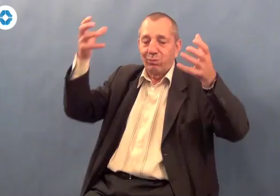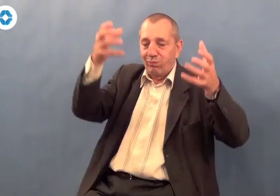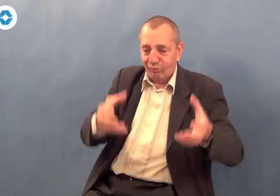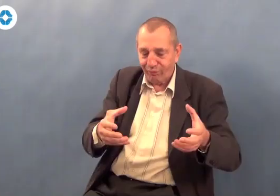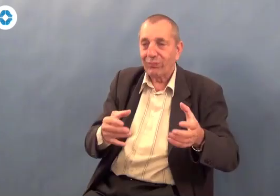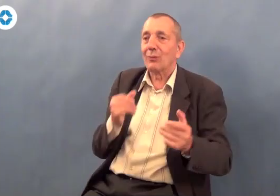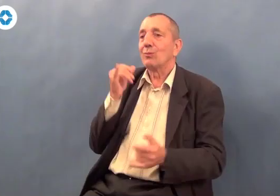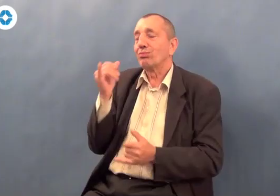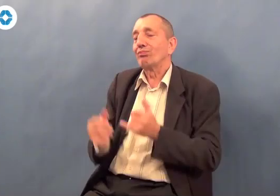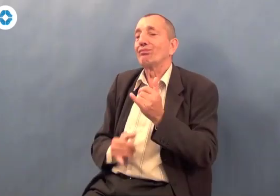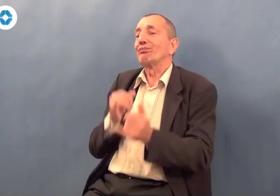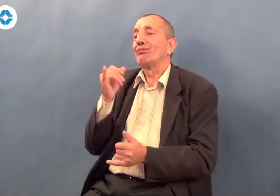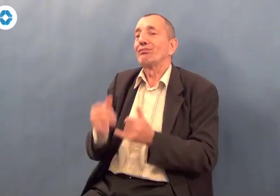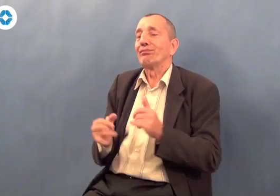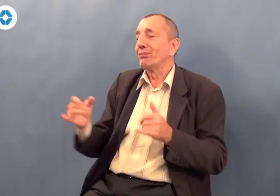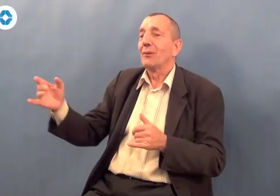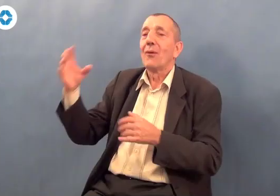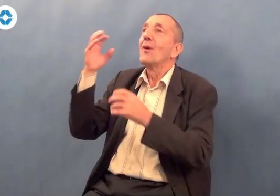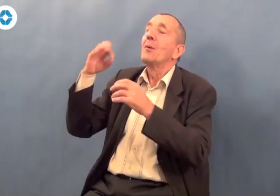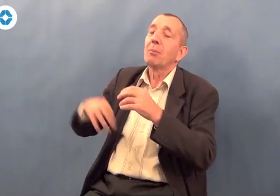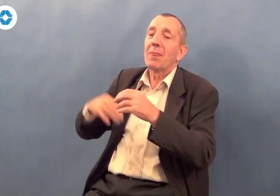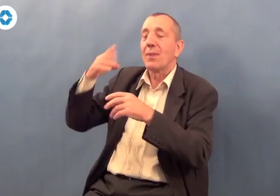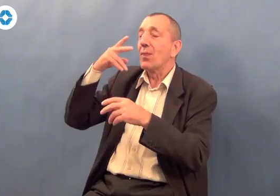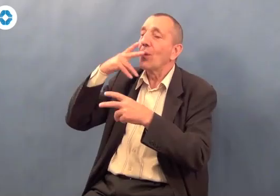Odjechał na rowerze, a ten pan nic nie zauważył i nadal zrywa owoce.